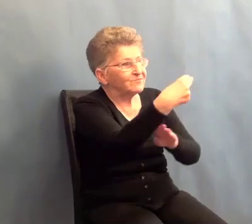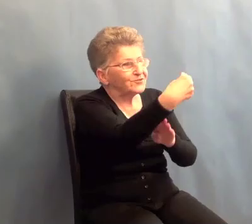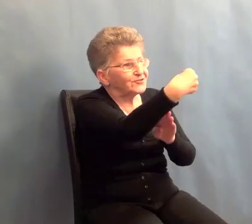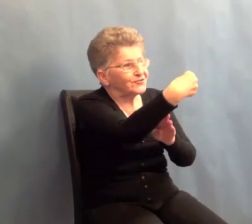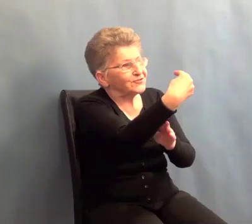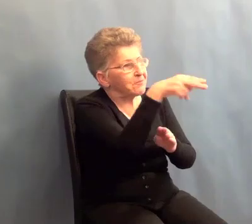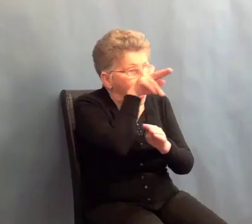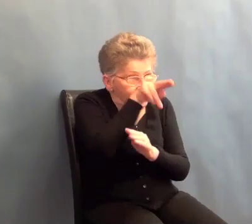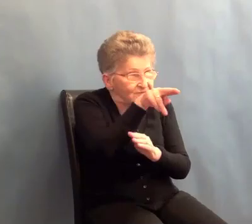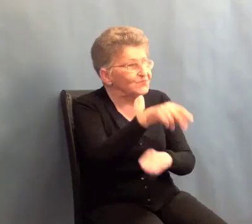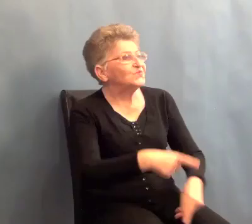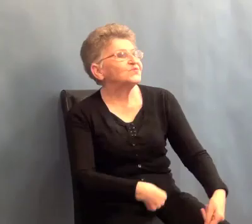Ryba patrzy na niego, on na rybę.